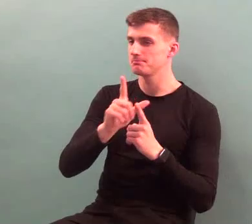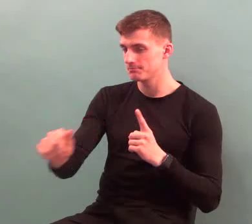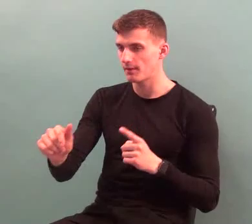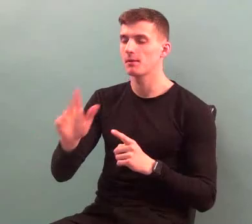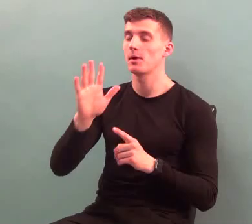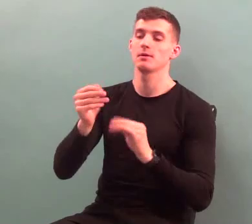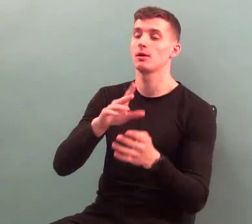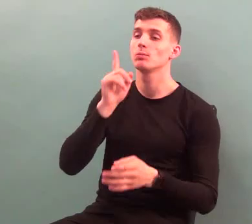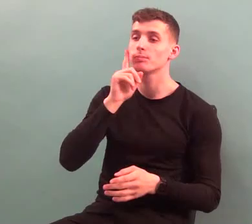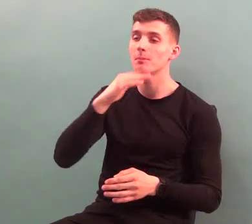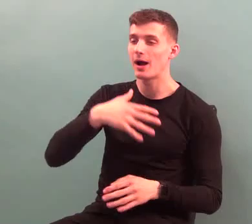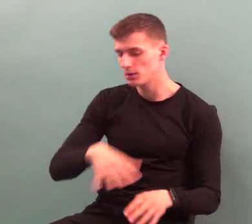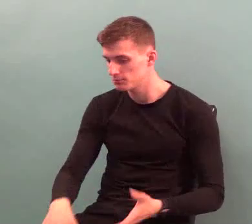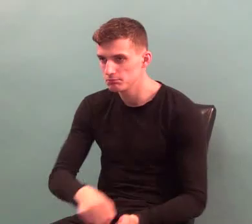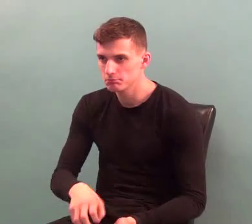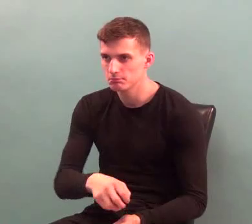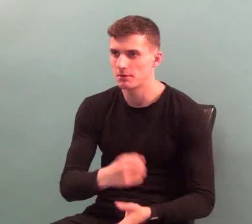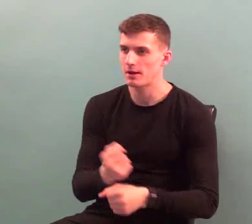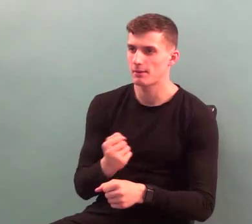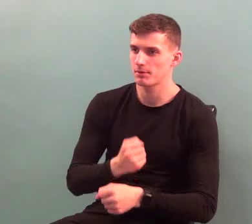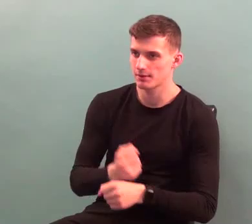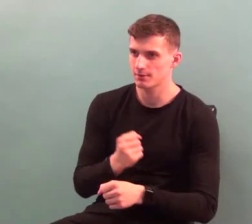Potem mały chłopiec zbiera kamienie z ziemi.